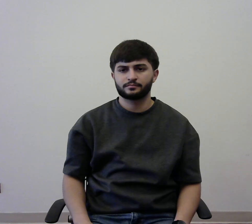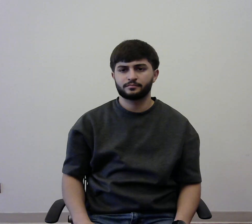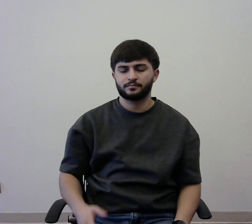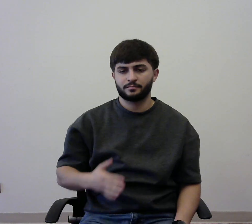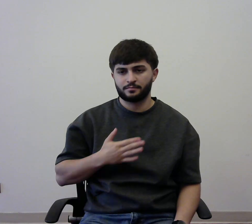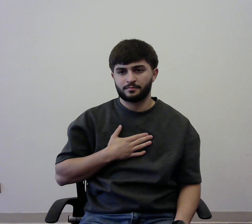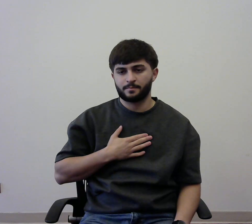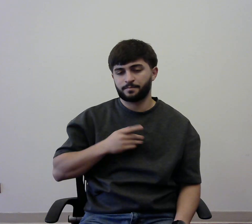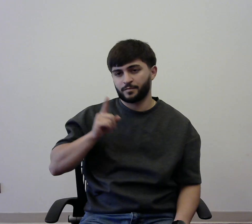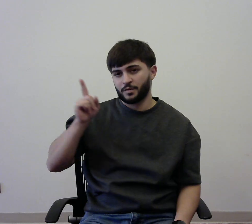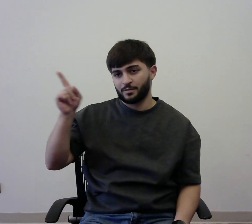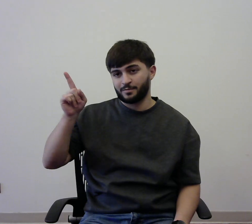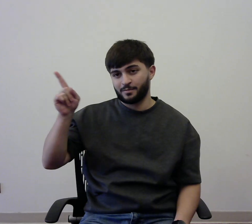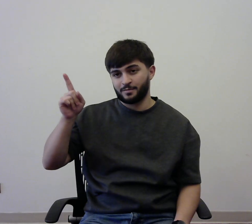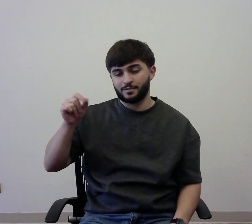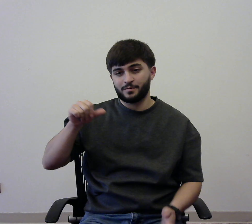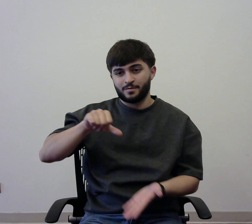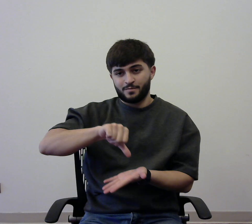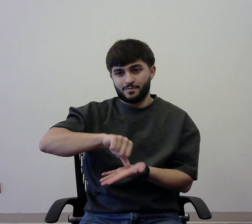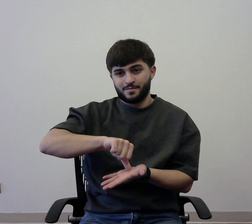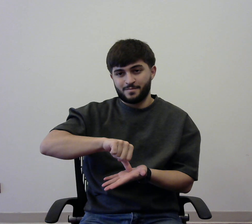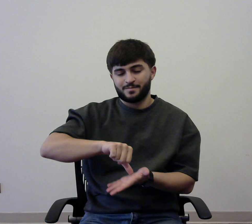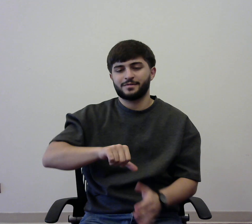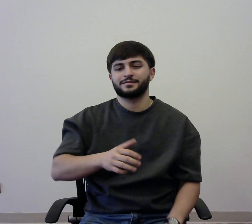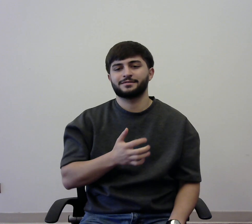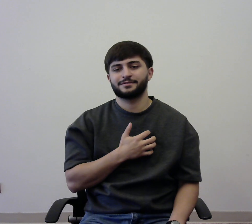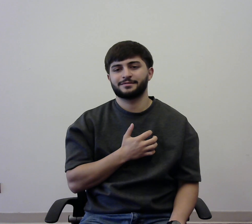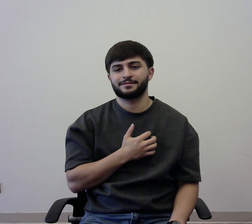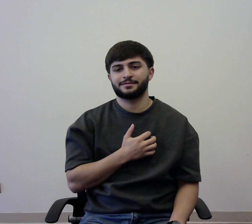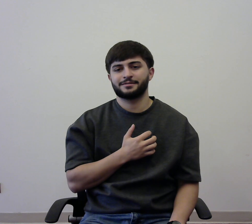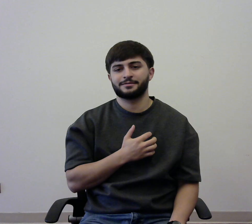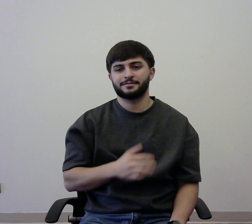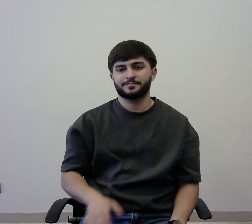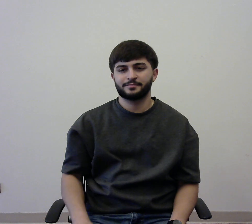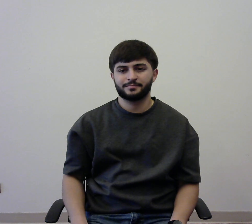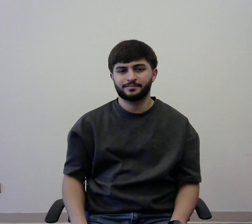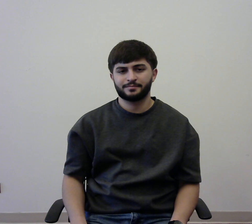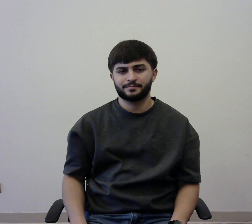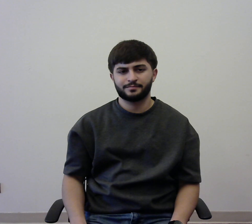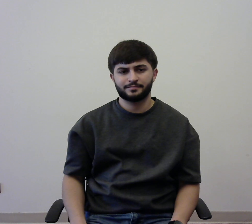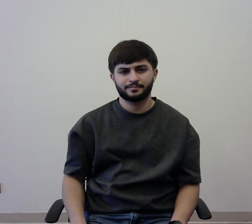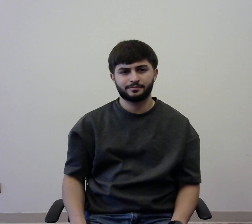Mən orda olmaq istəyərdim